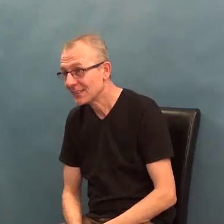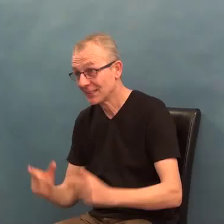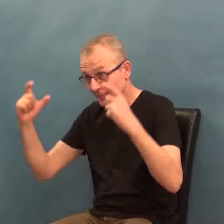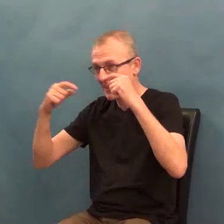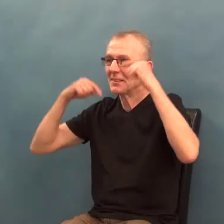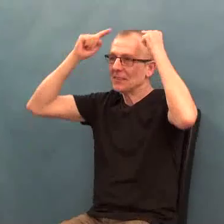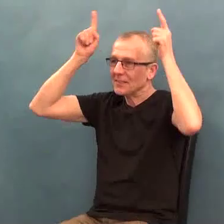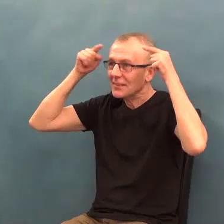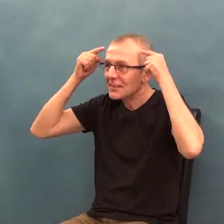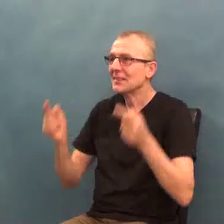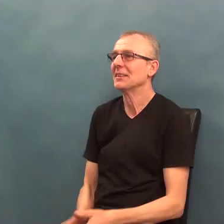Ty migasz tak, a ja tak.